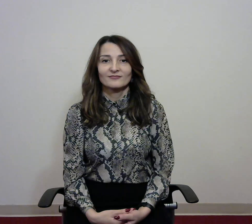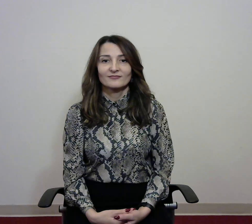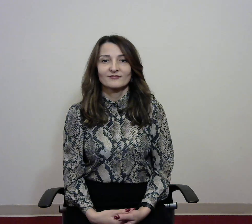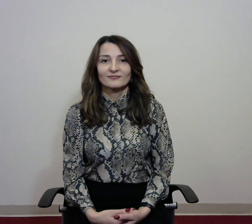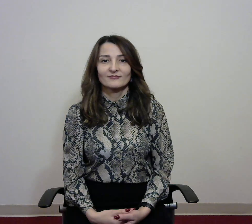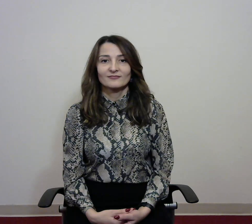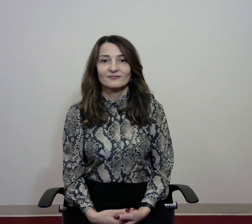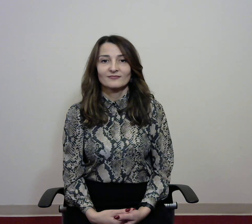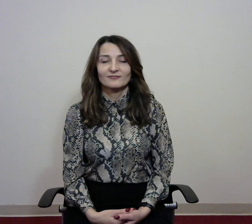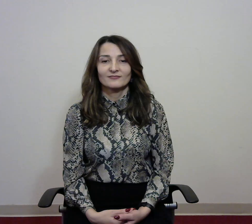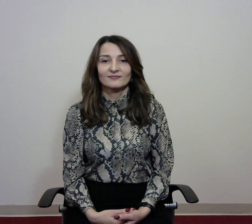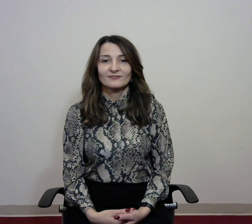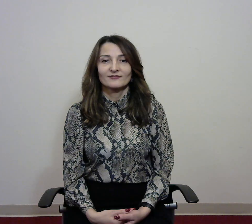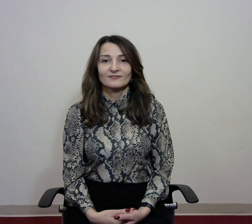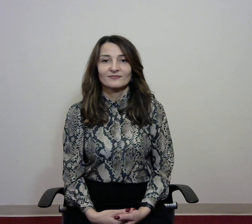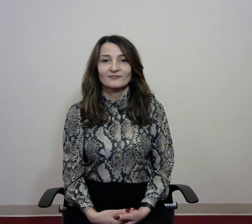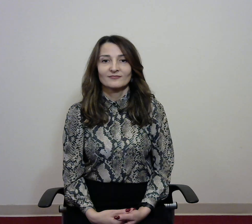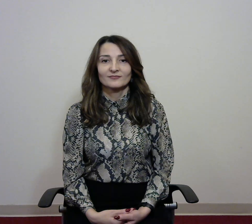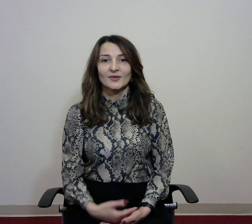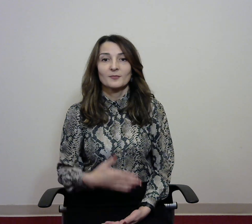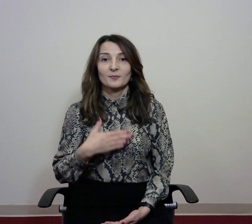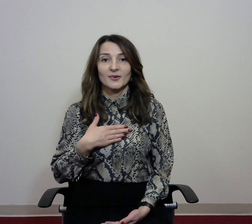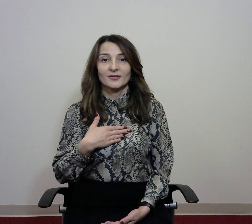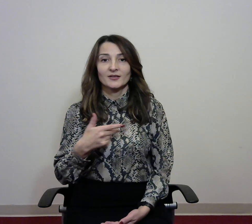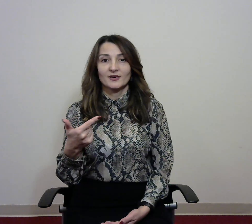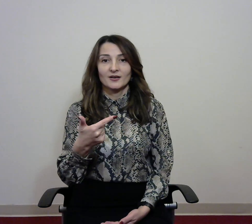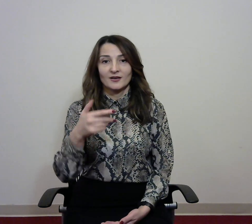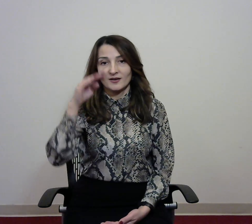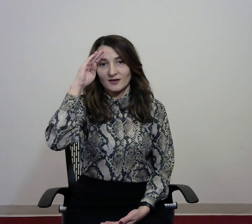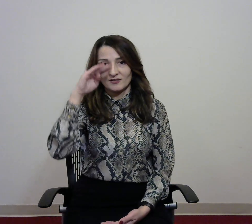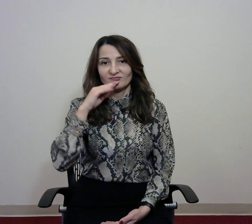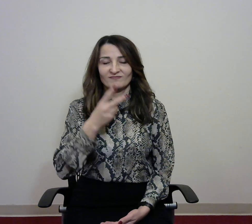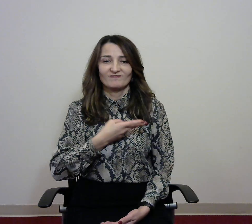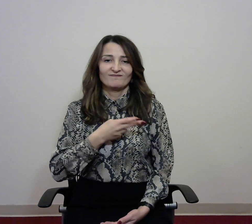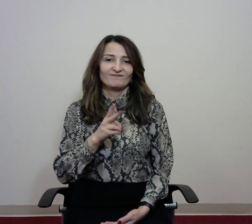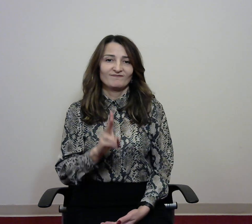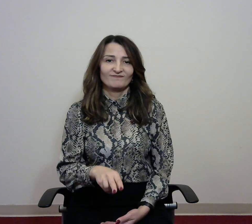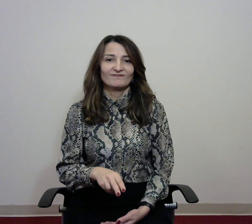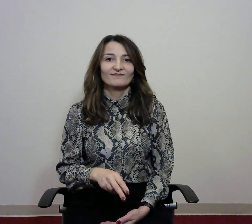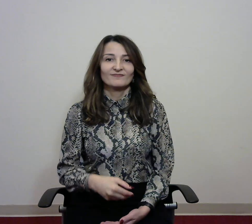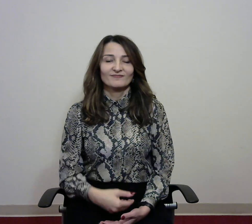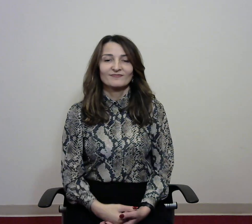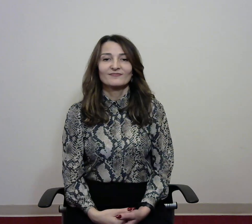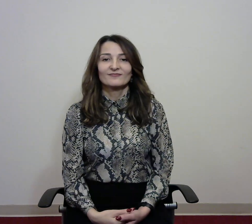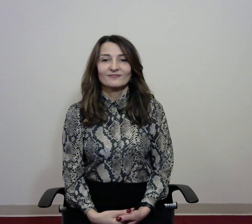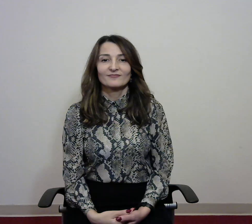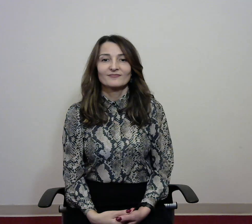Mənim qayınatam rəhmətə gedib